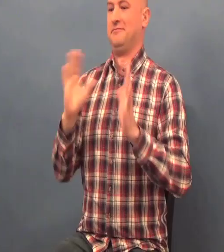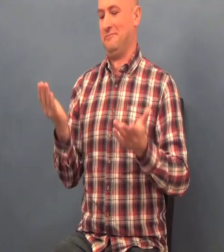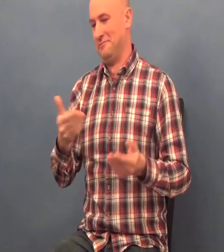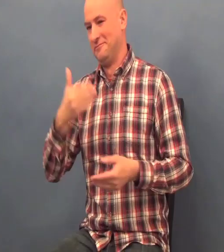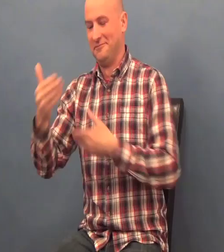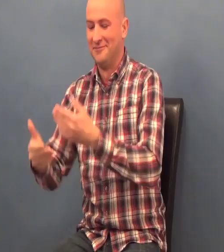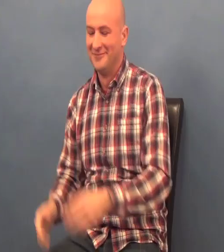Ciąg dalszy.